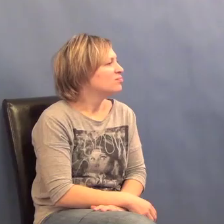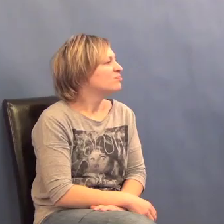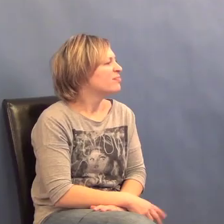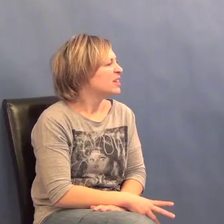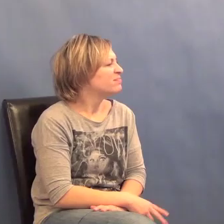Wiem, no.